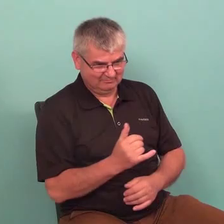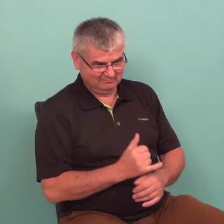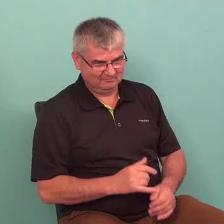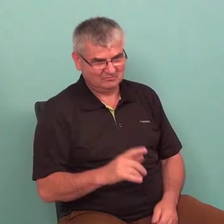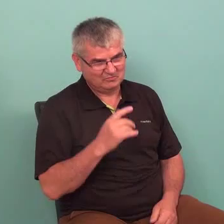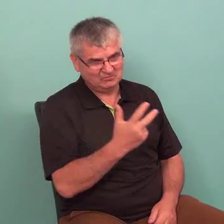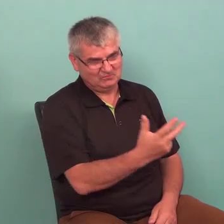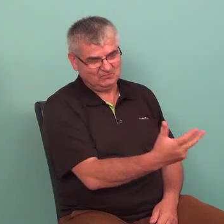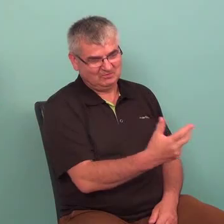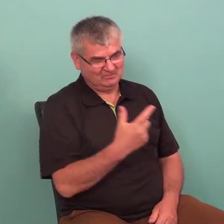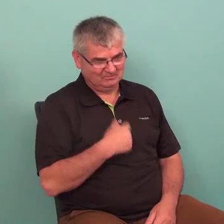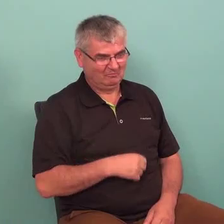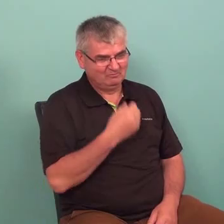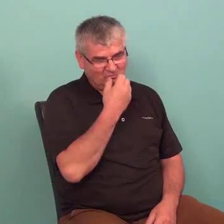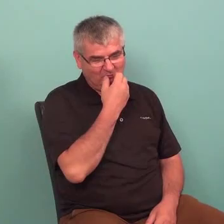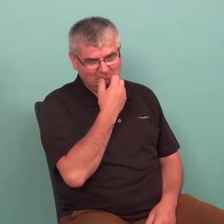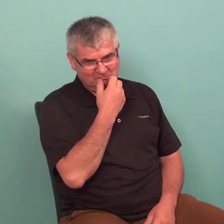Podchodzą ci trzej chłopcy, którzy jedzą owoce.